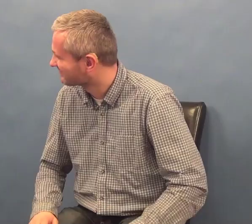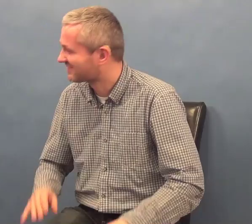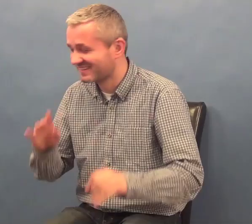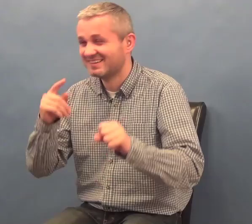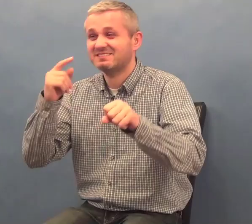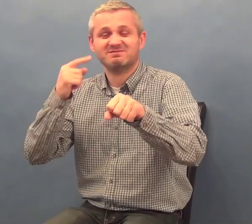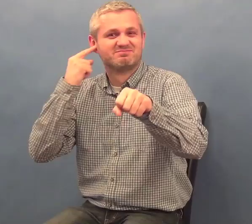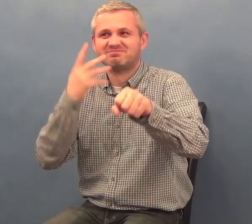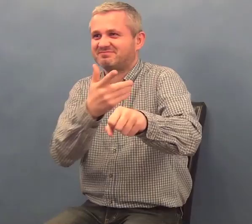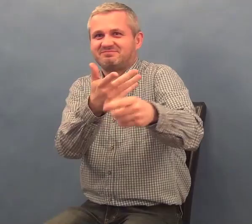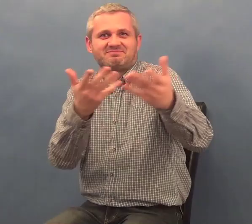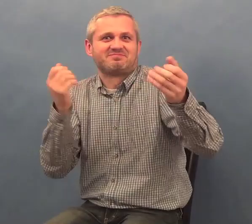No więc, nie słyszał nic.